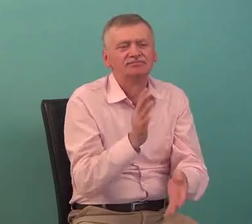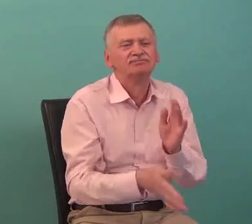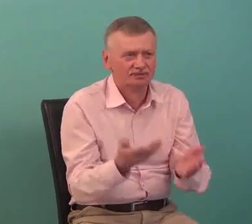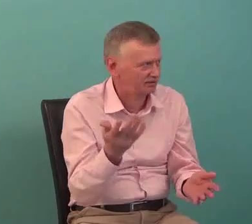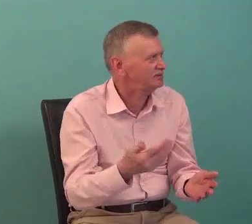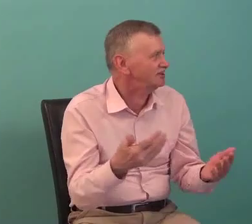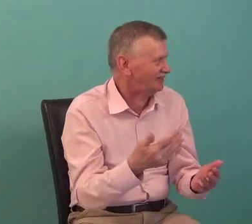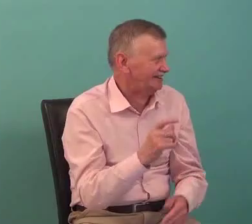W klubie, w czwartek.